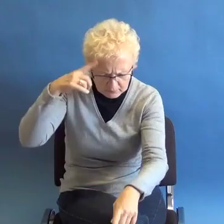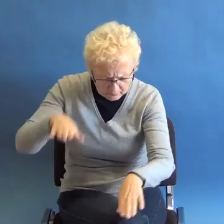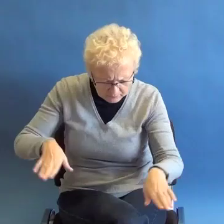Aha.